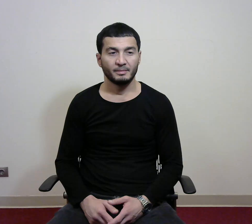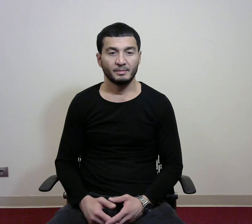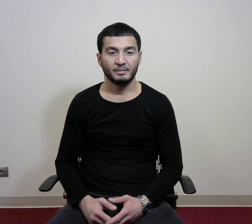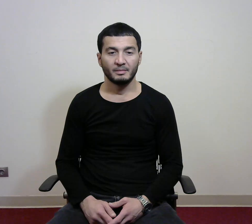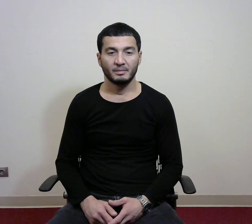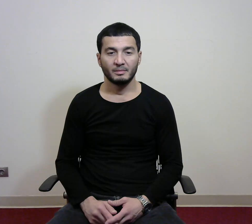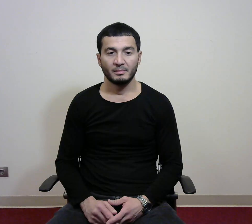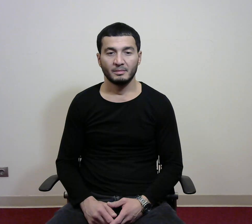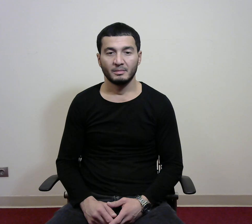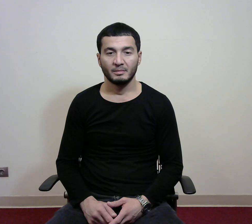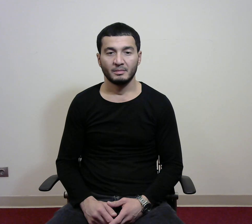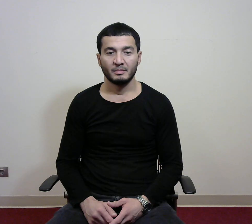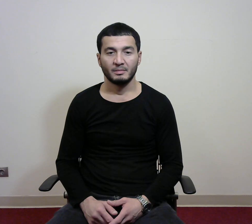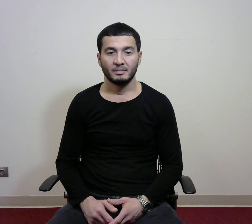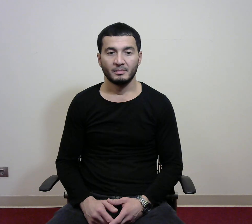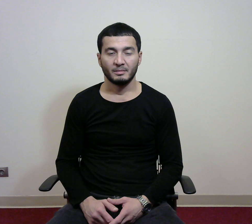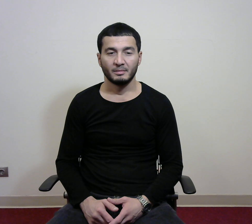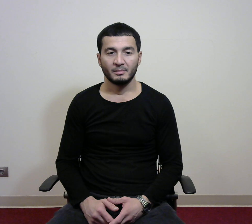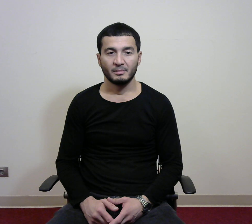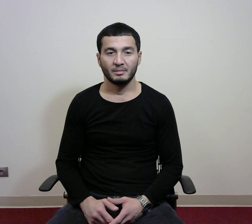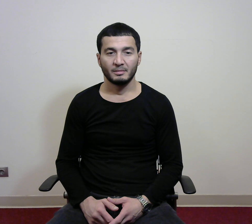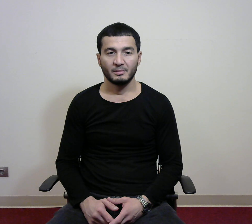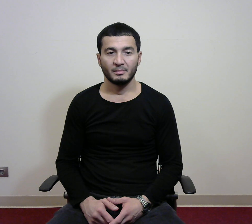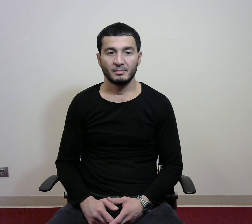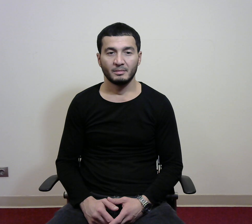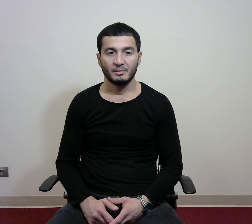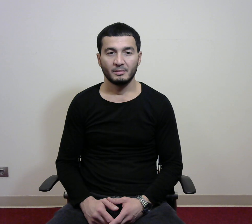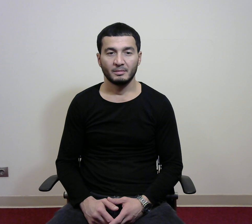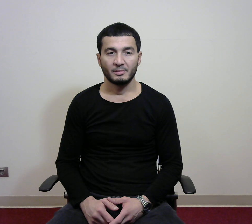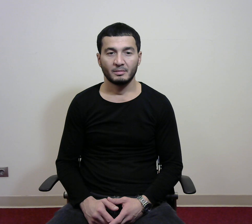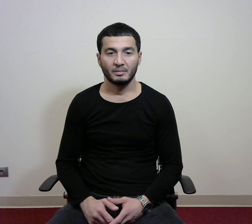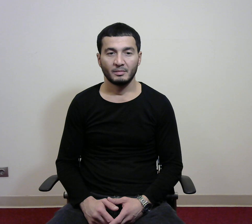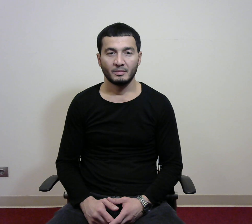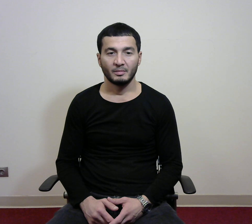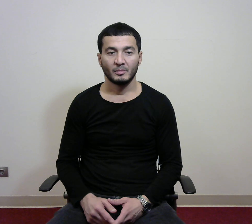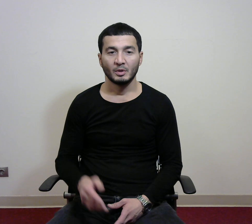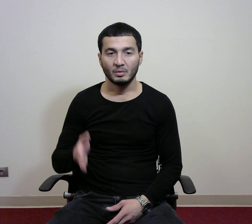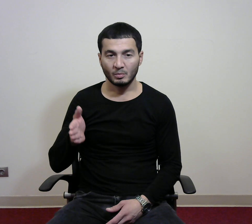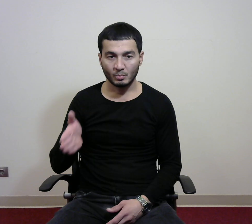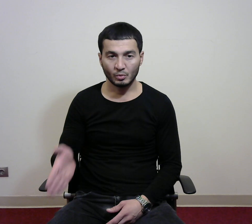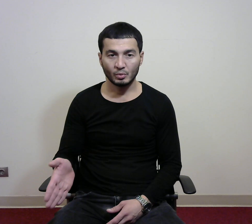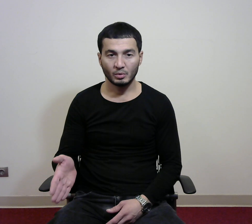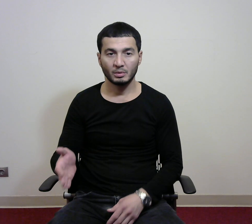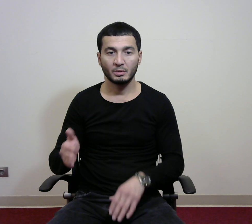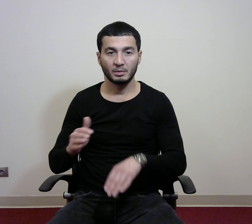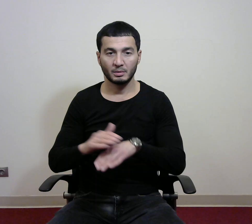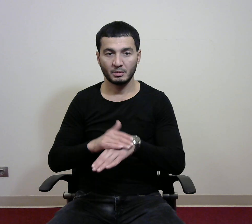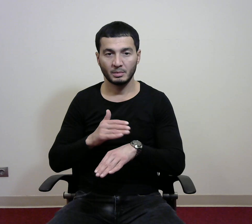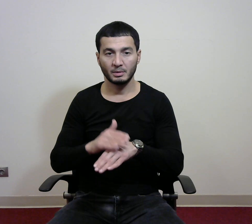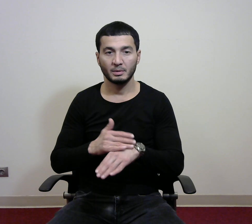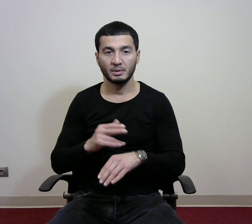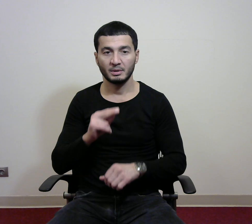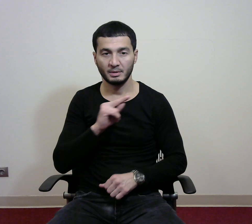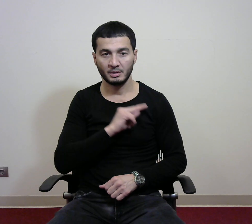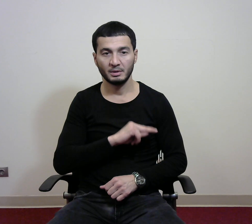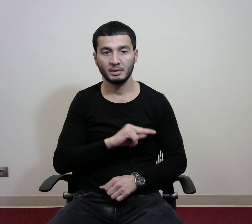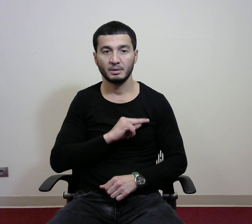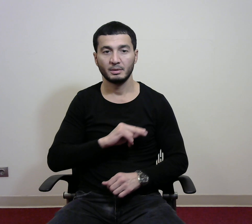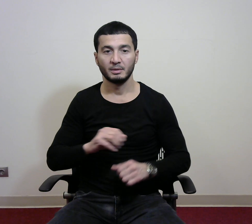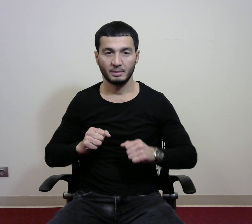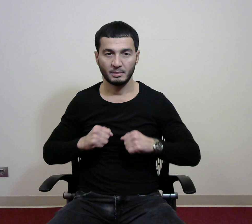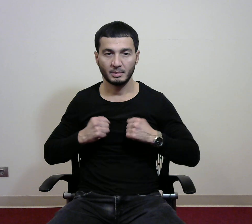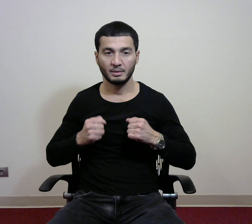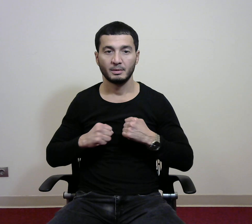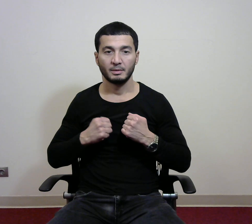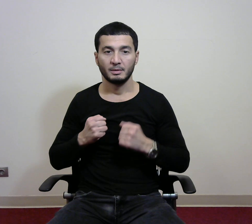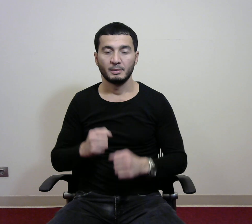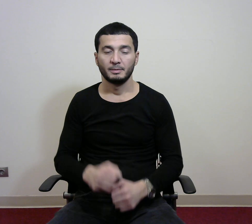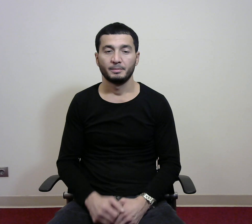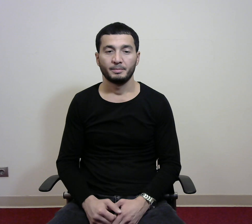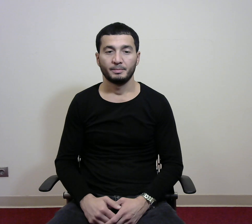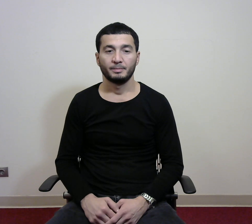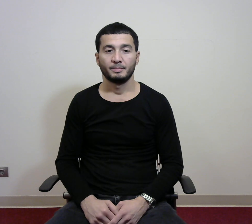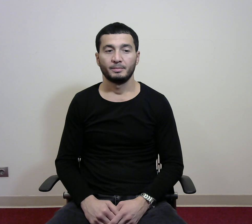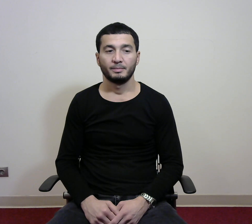Orda professional həkimlər çalışır